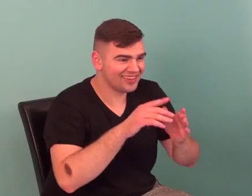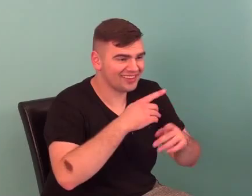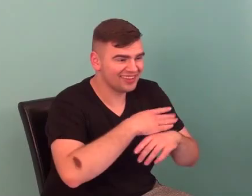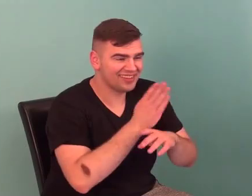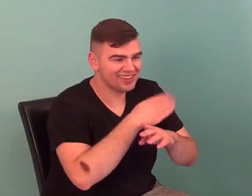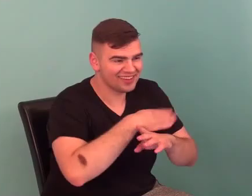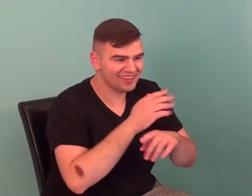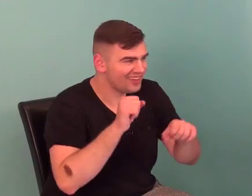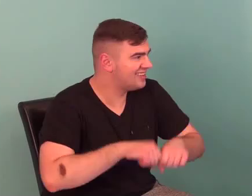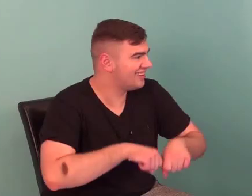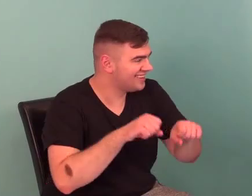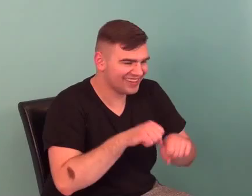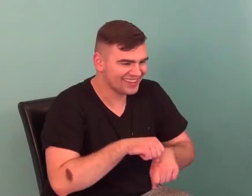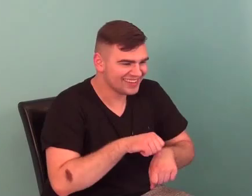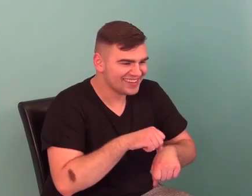Drezyna.